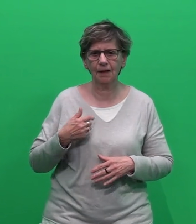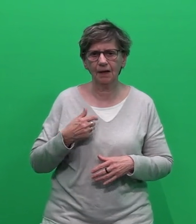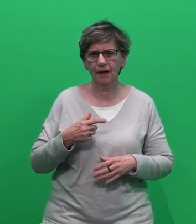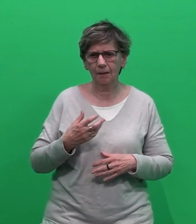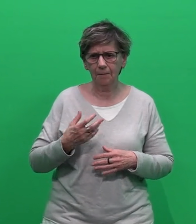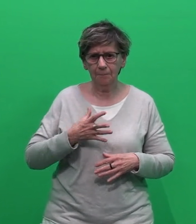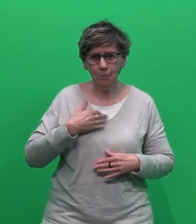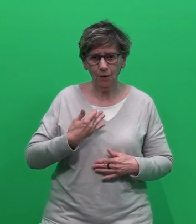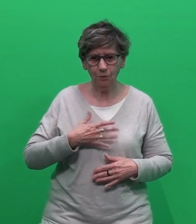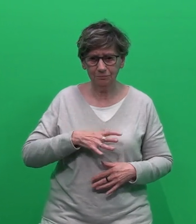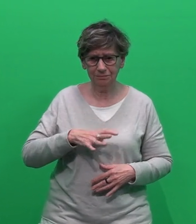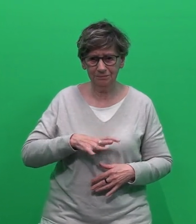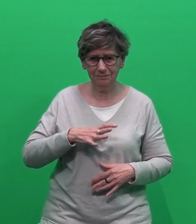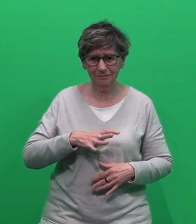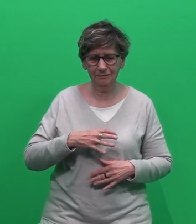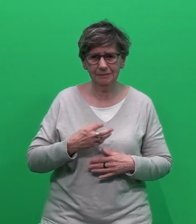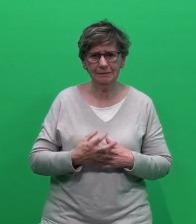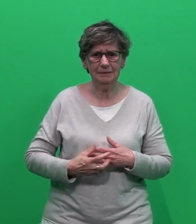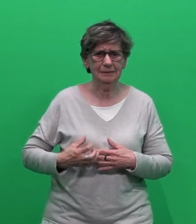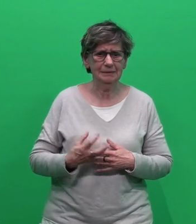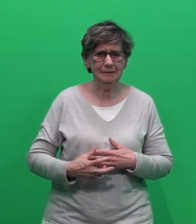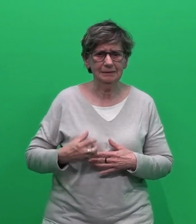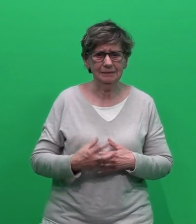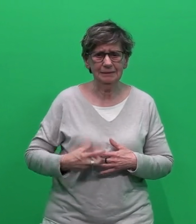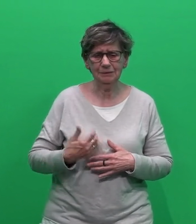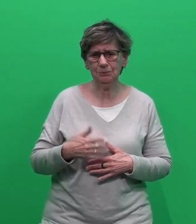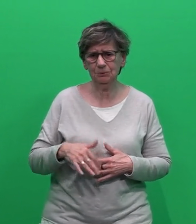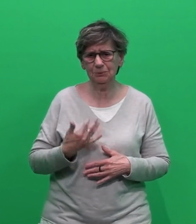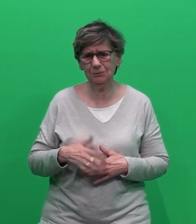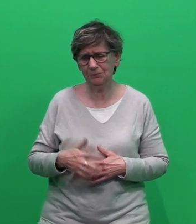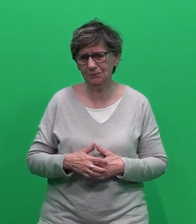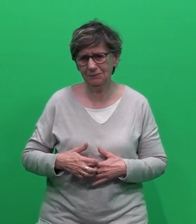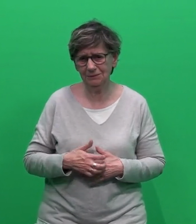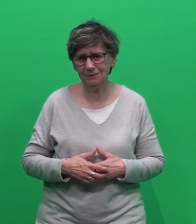Sí, puc orinar però sento força cremor i em pica.